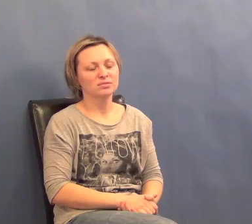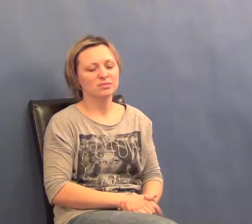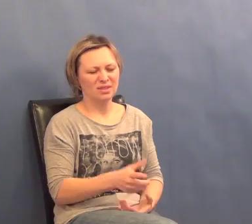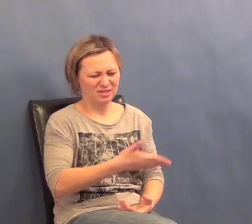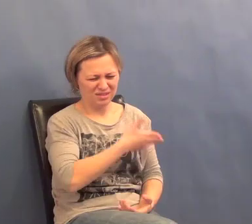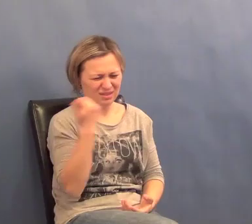Tego nie ma.